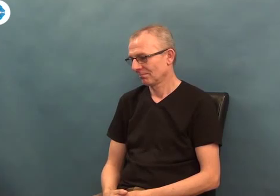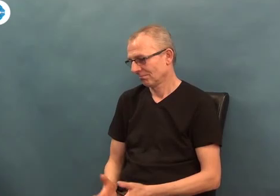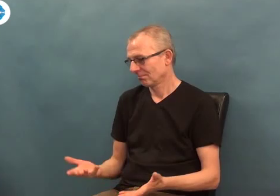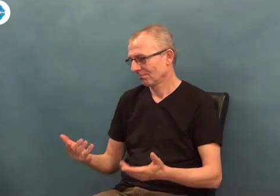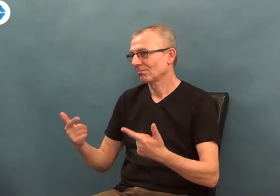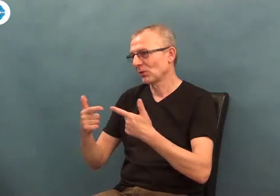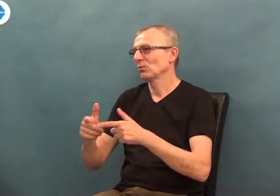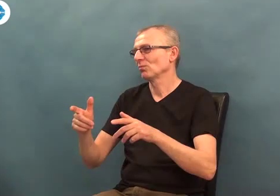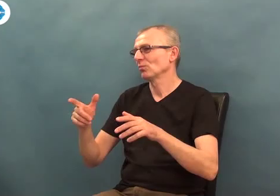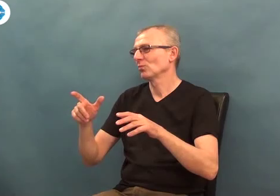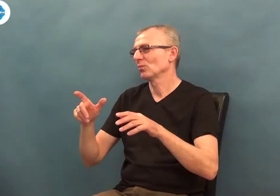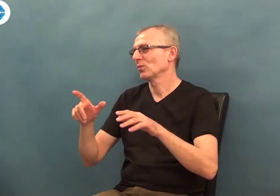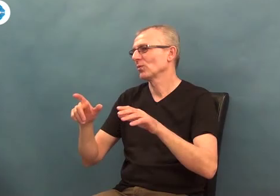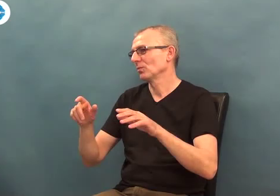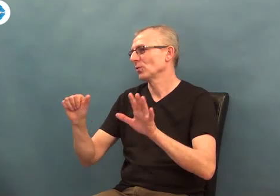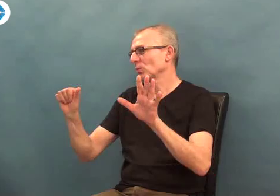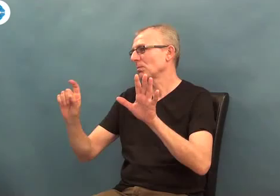Pasuje po szóstej.